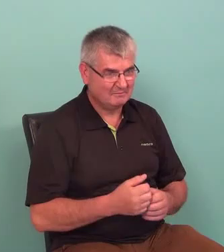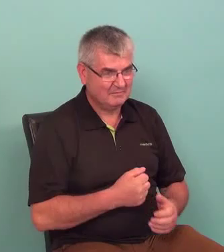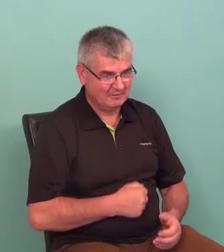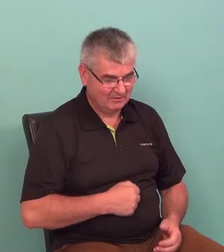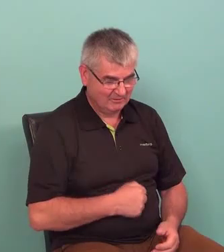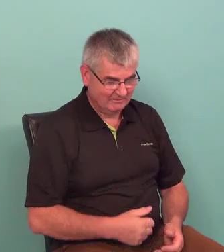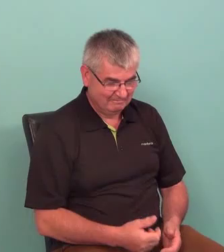Smutno.